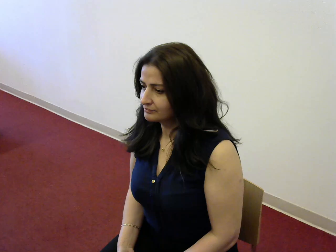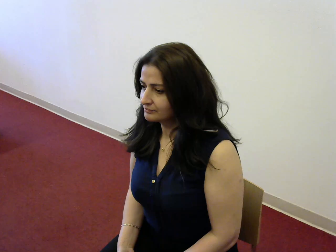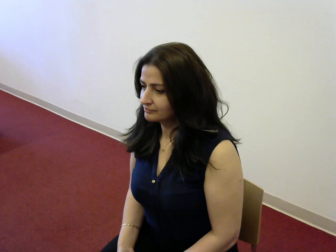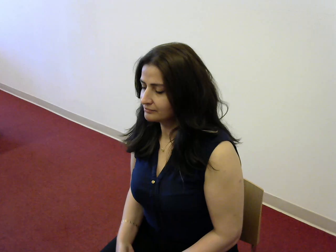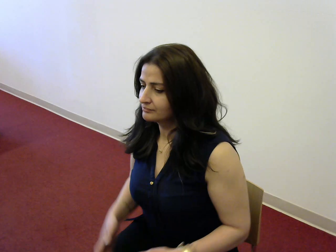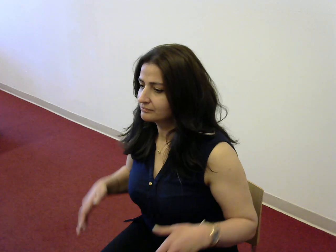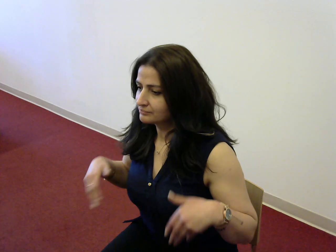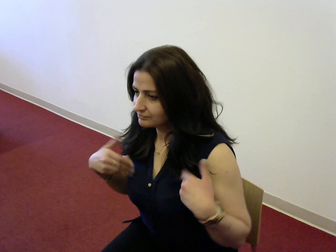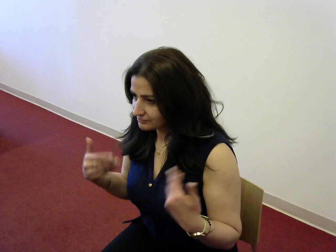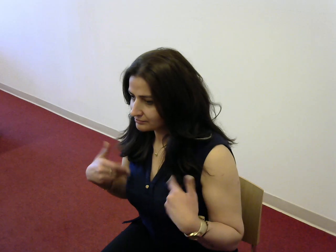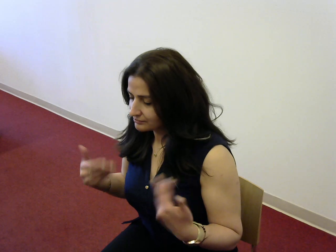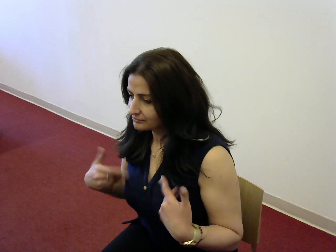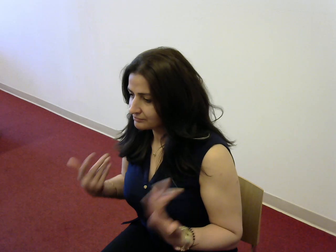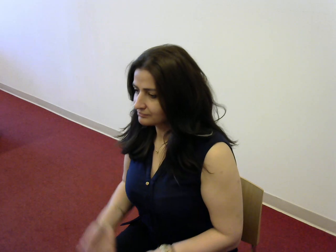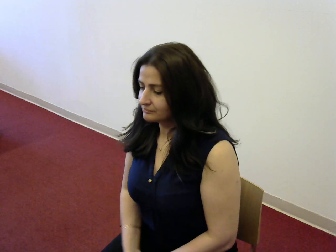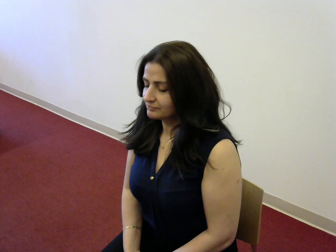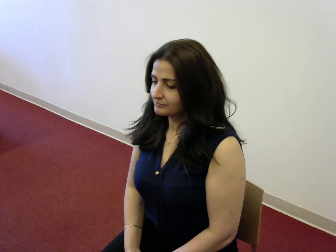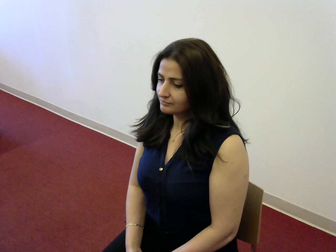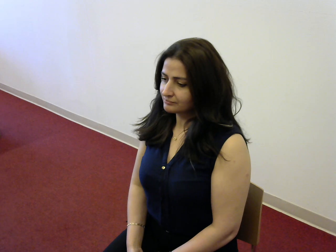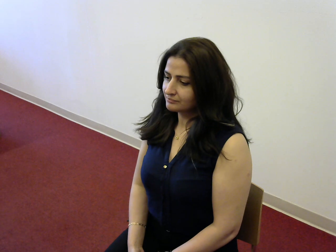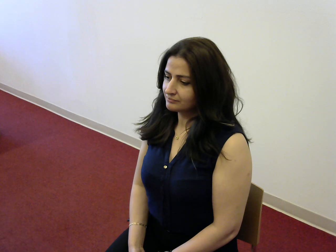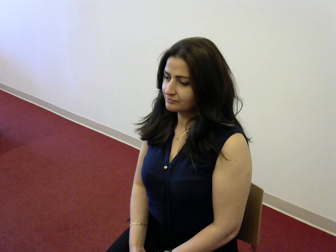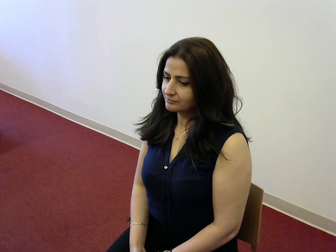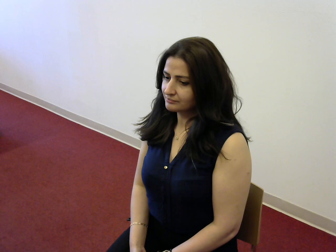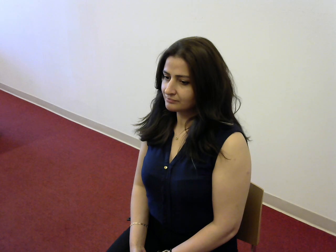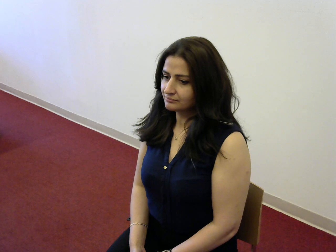Salam